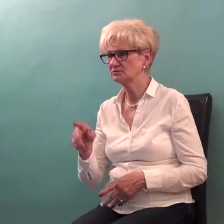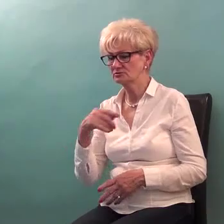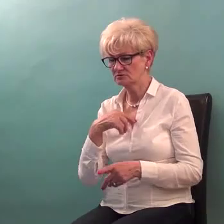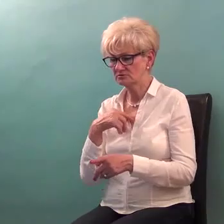Ja...